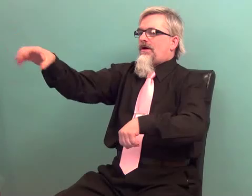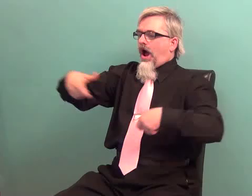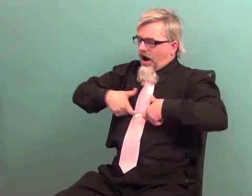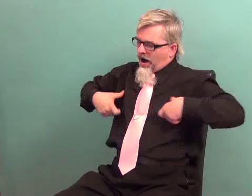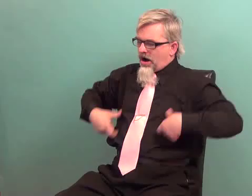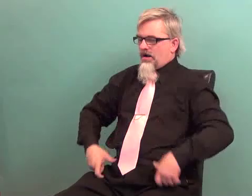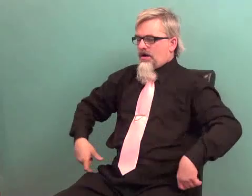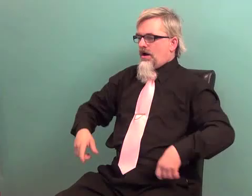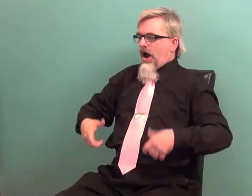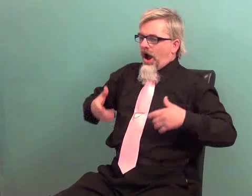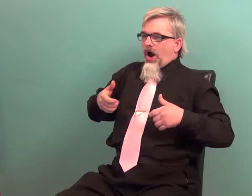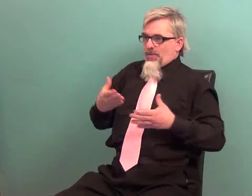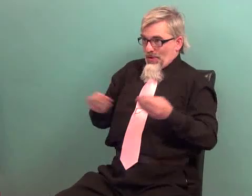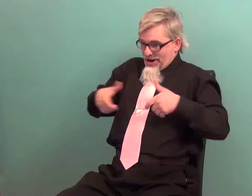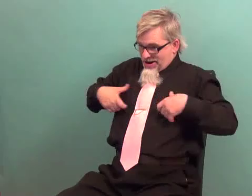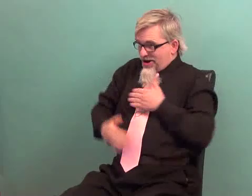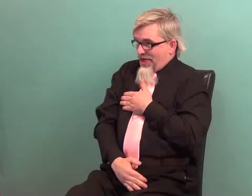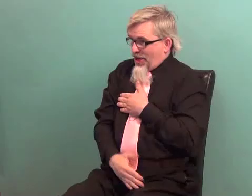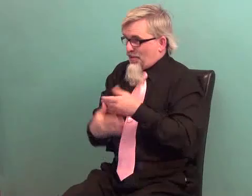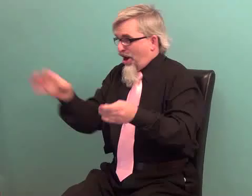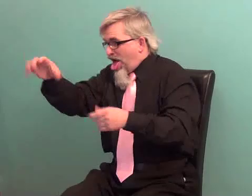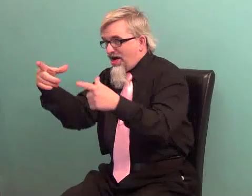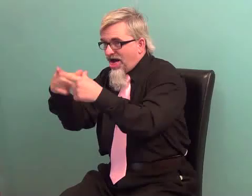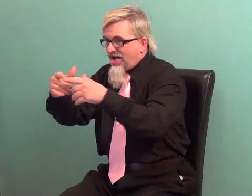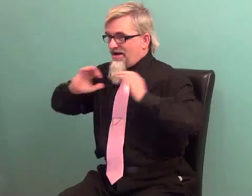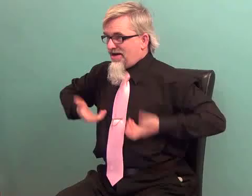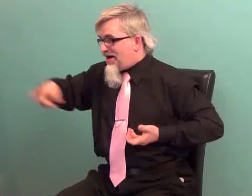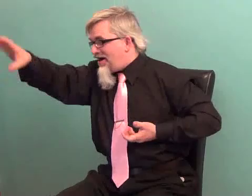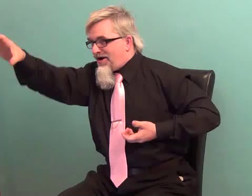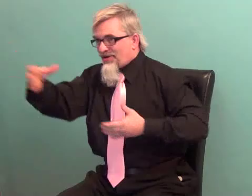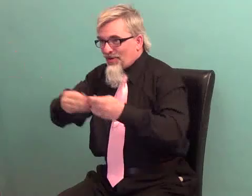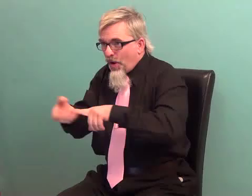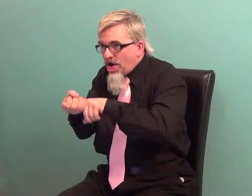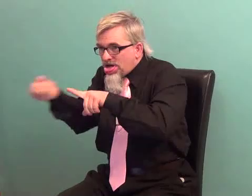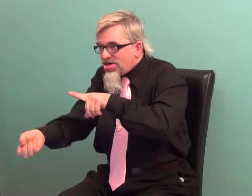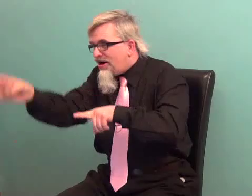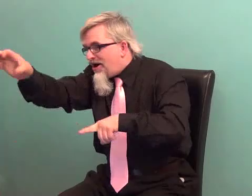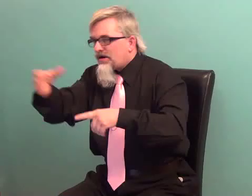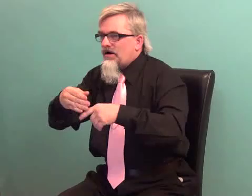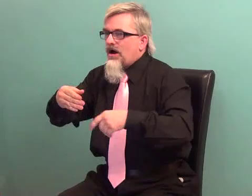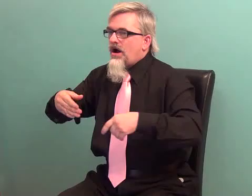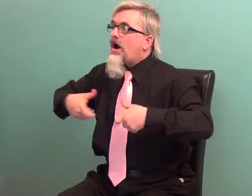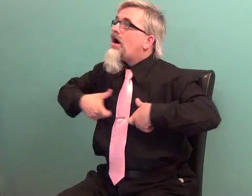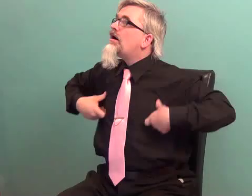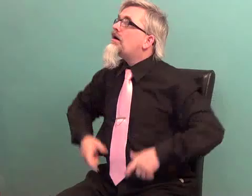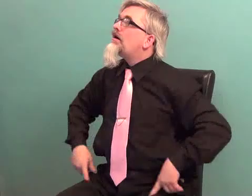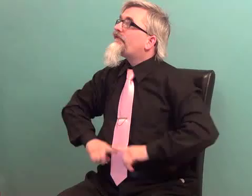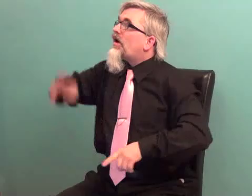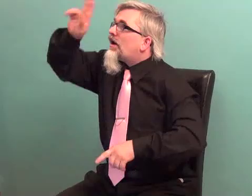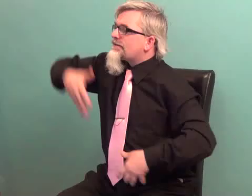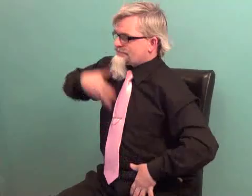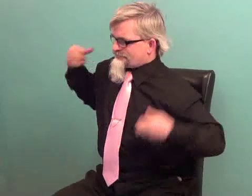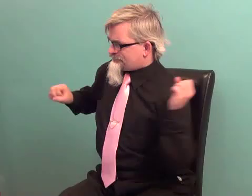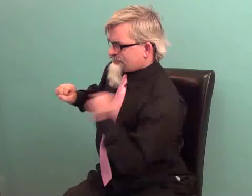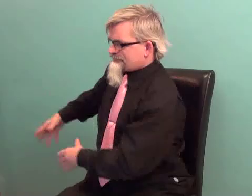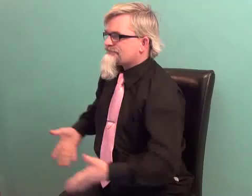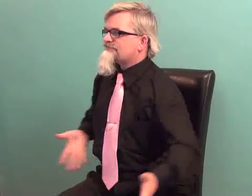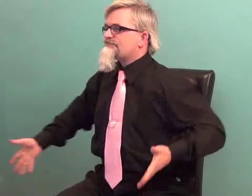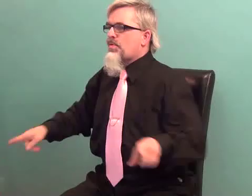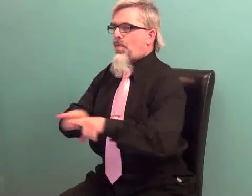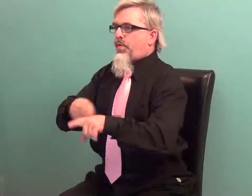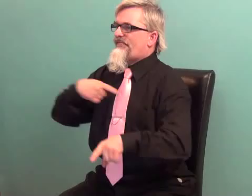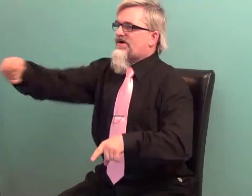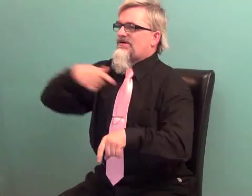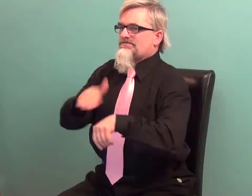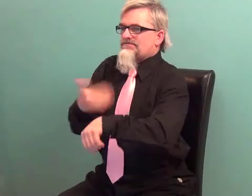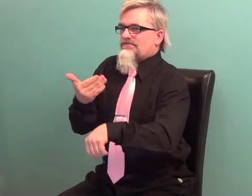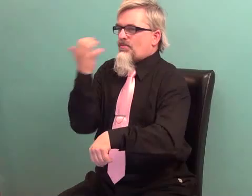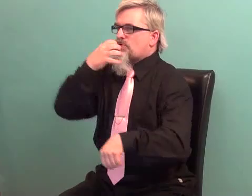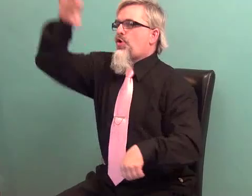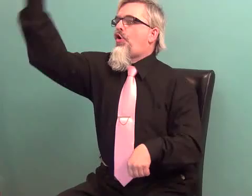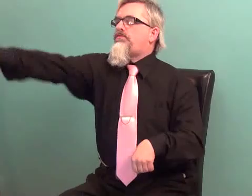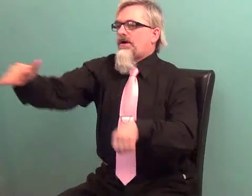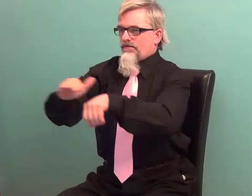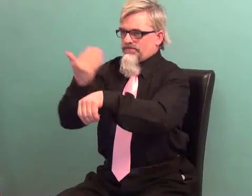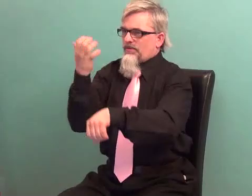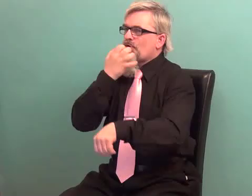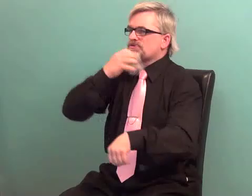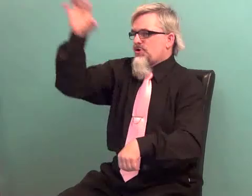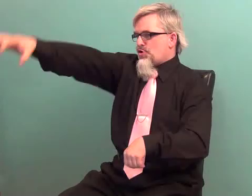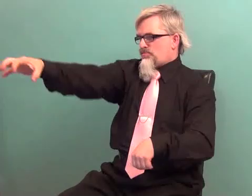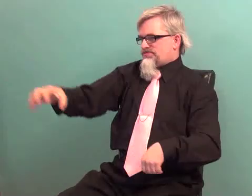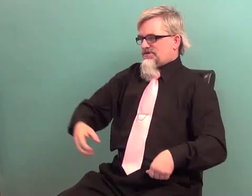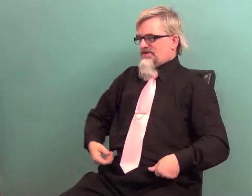Nie wolno wchodzić na tę plaże w stroju kąpielowym, by oglądać piersi, waginy czy penisy. Trzeba przed wejściem się rozebrać do naga, ubrania schować i dopiero wtedy wolno wejść na tę plaże tak jak inni, nago. Tak jest nad morzem.